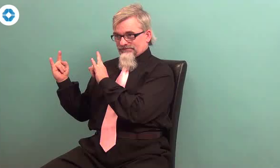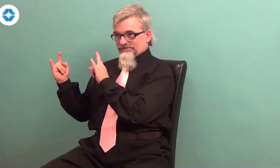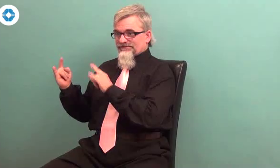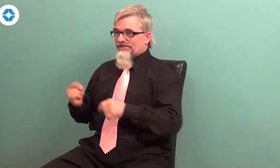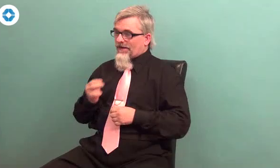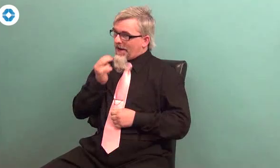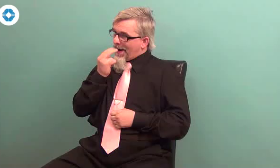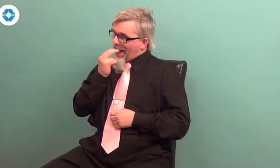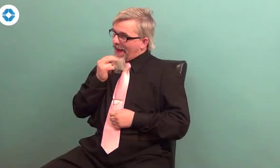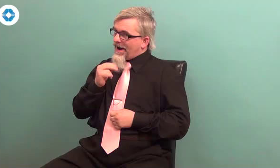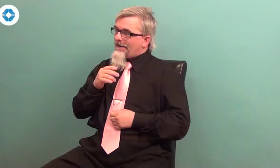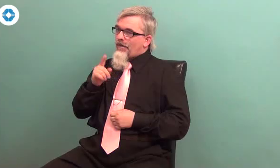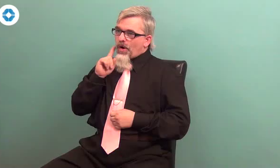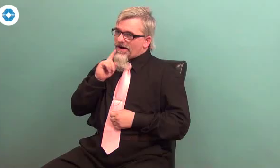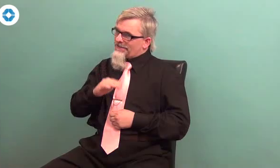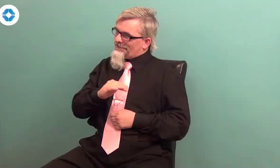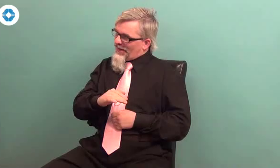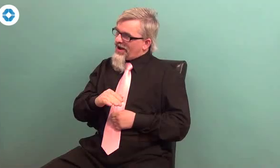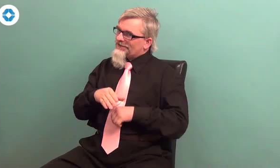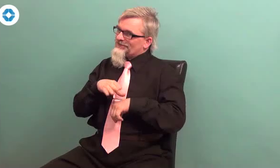Smarkaty mały chłopiec i pies.